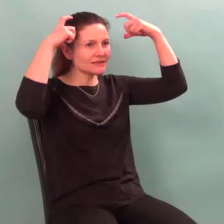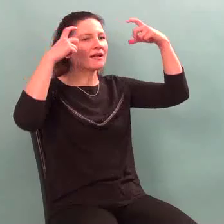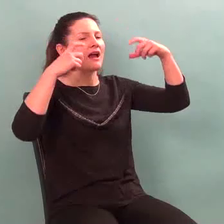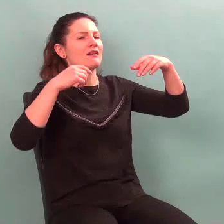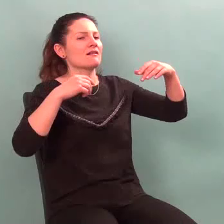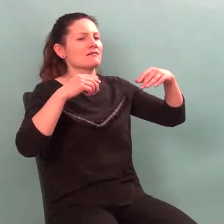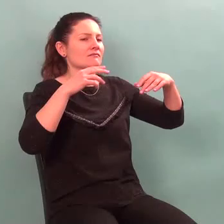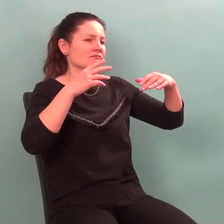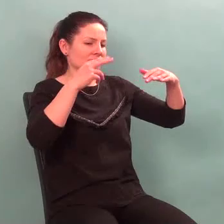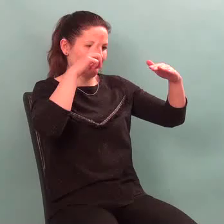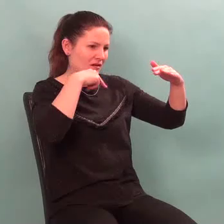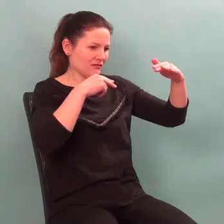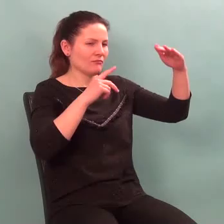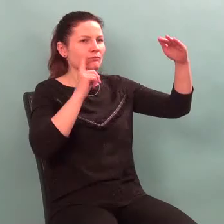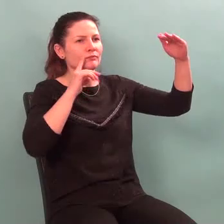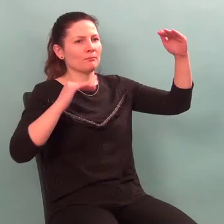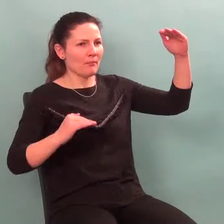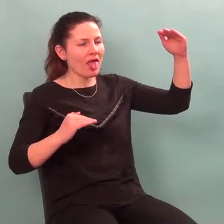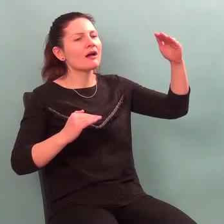Jest tata i mały chłopiec.